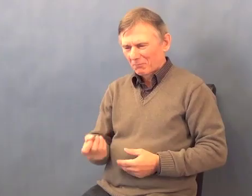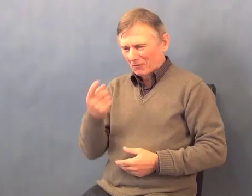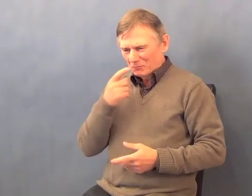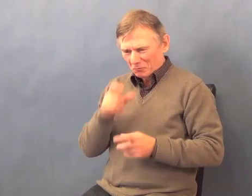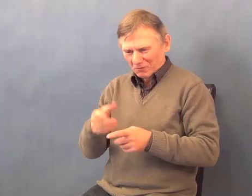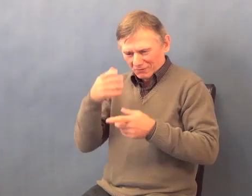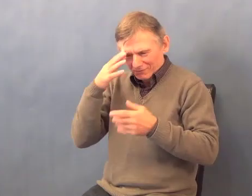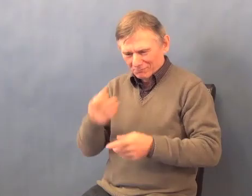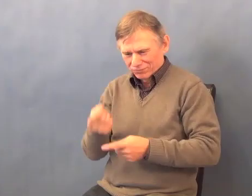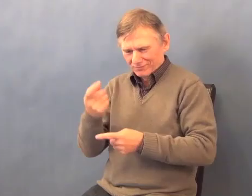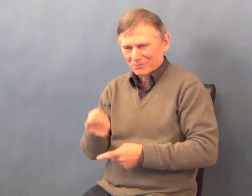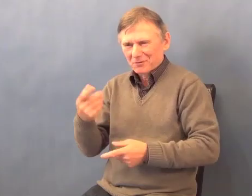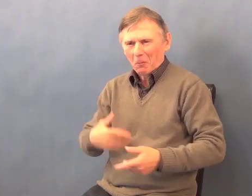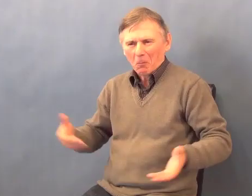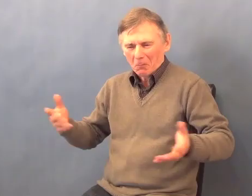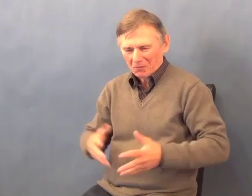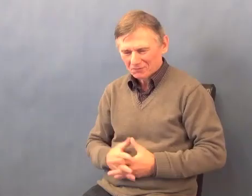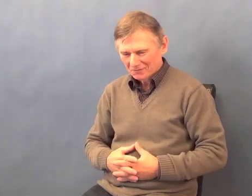Dziwne te słowa, nie znam ich.